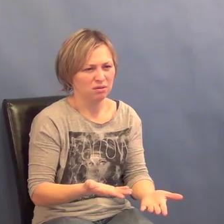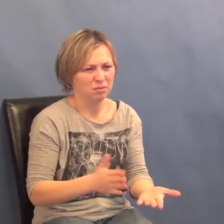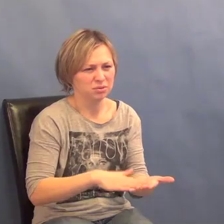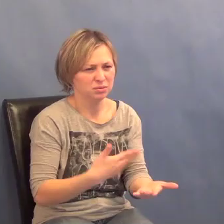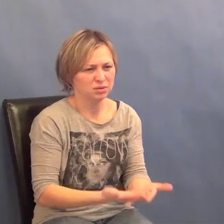Przykład.